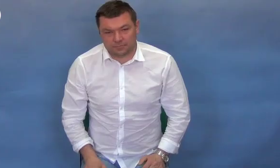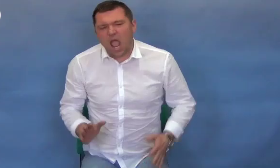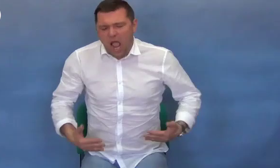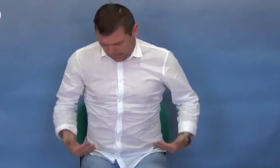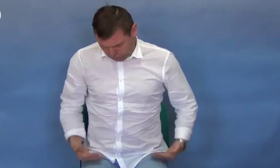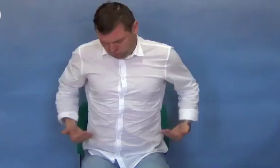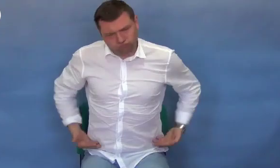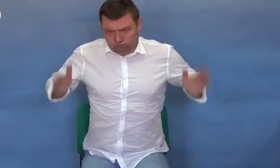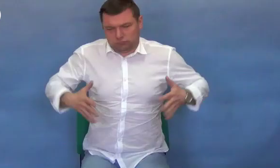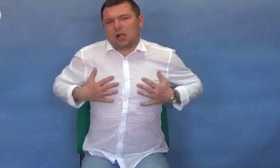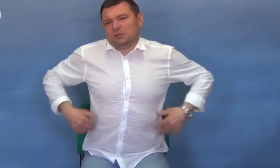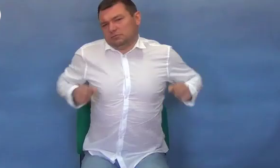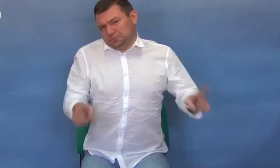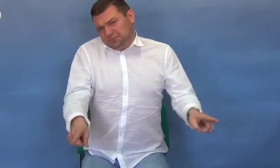Zostają w majtkach, biustonosz ściągają.